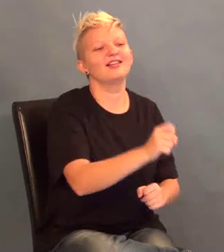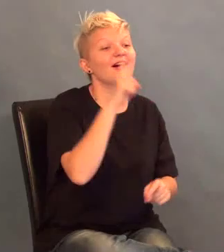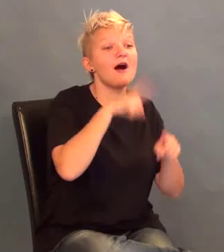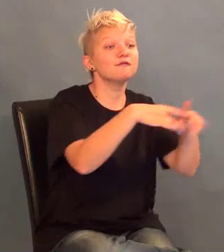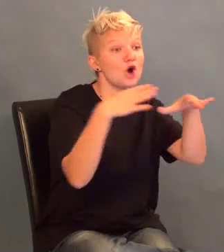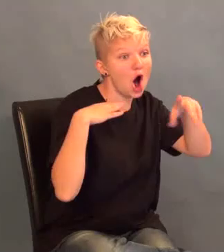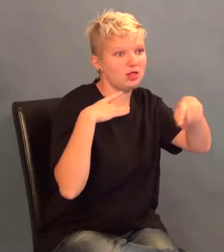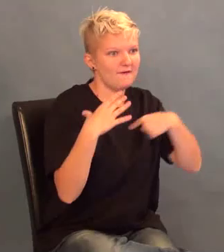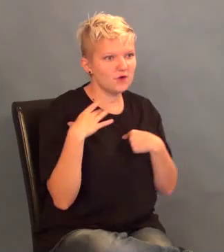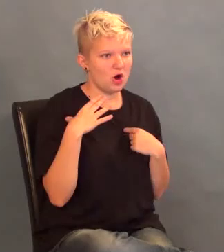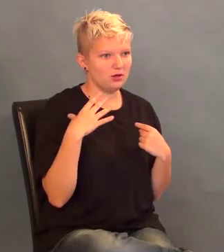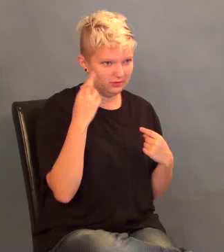Musi być wolne u ciebie i u mnie.